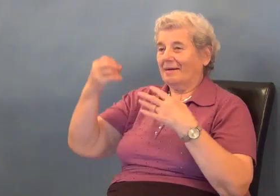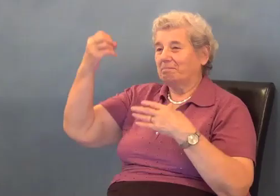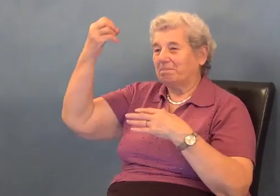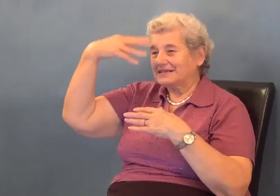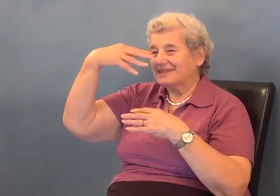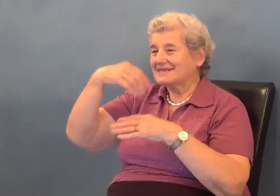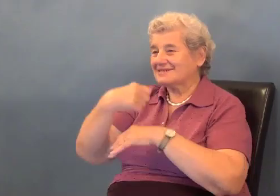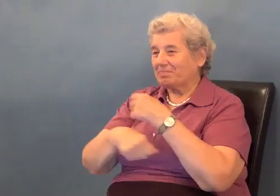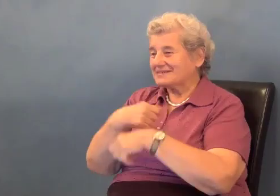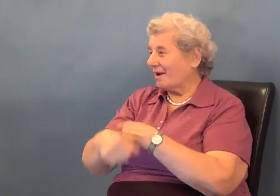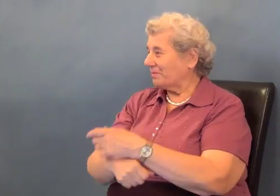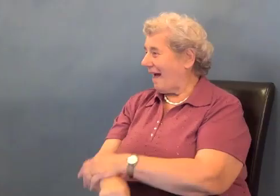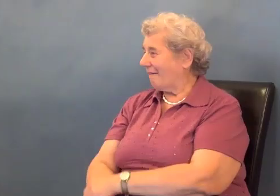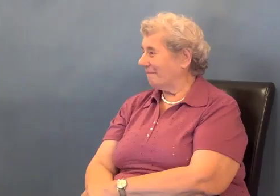Prysznic to bym zrobiła.